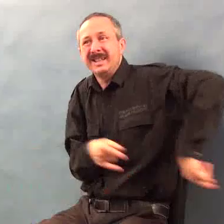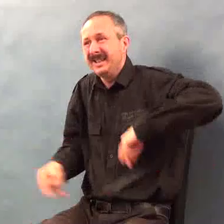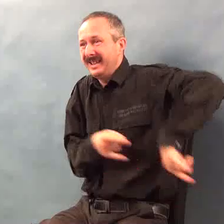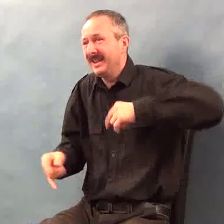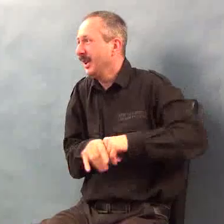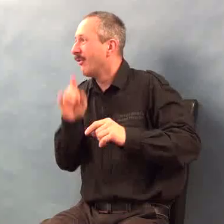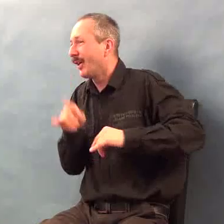Pies skoczył do wody.